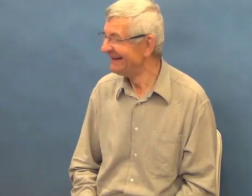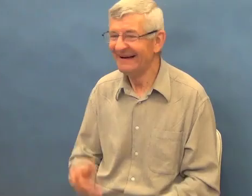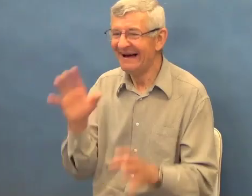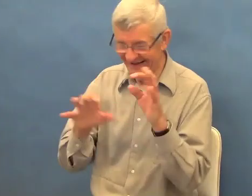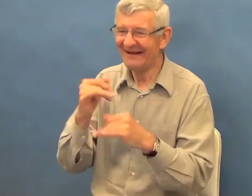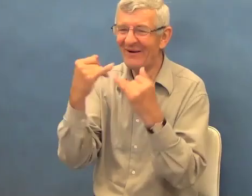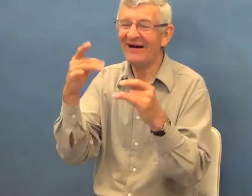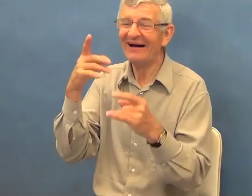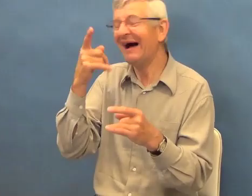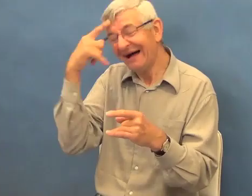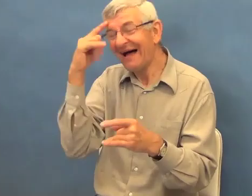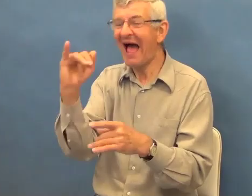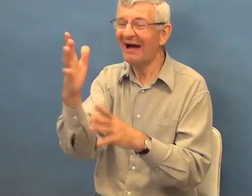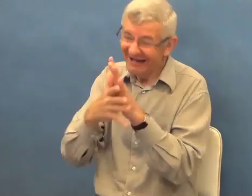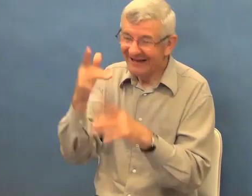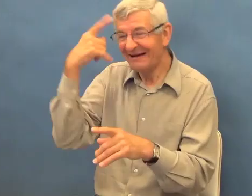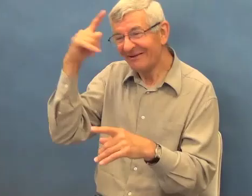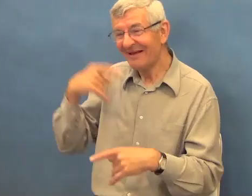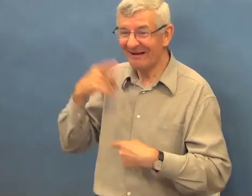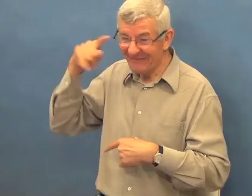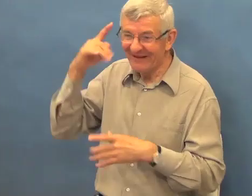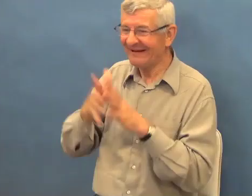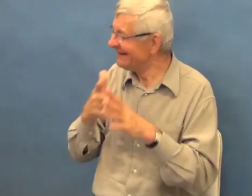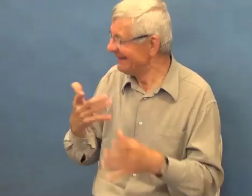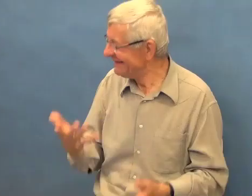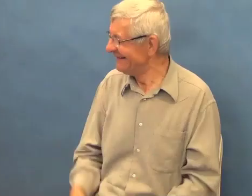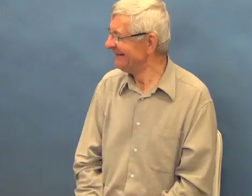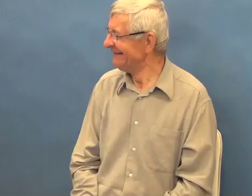Ogląda i obserwuje, jak my migamy byle co.